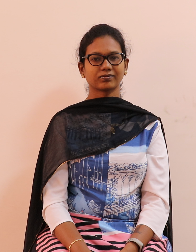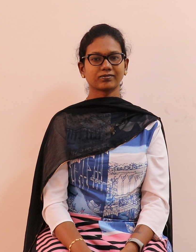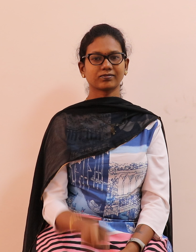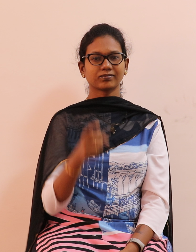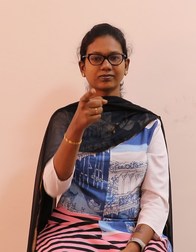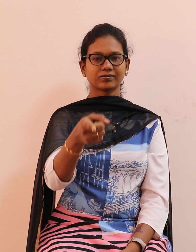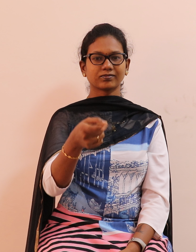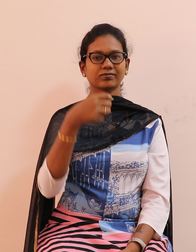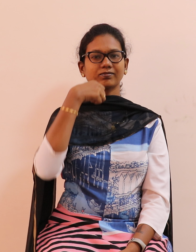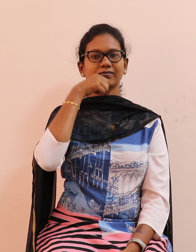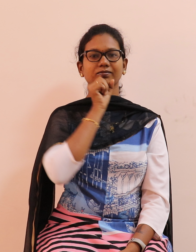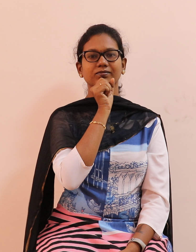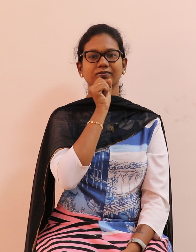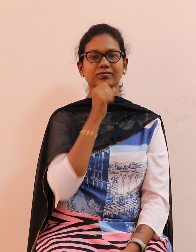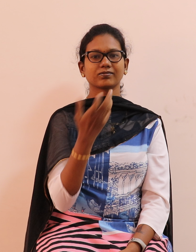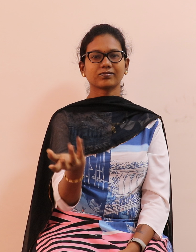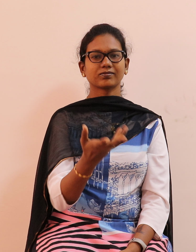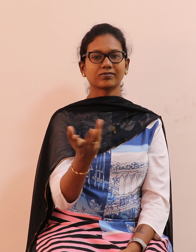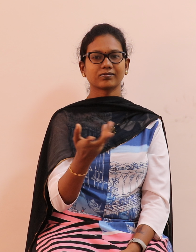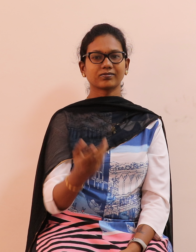how old are you